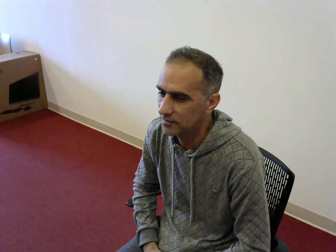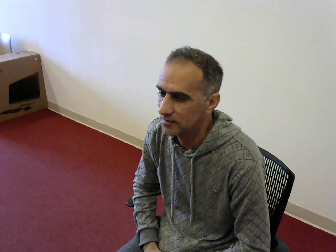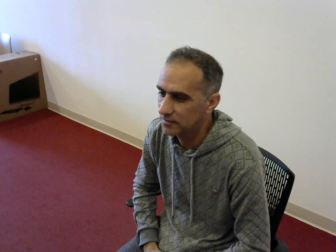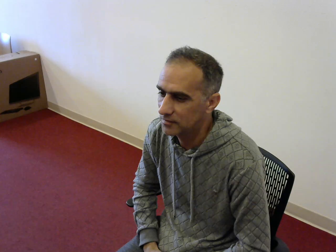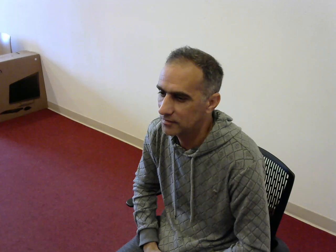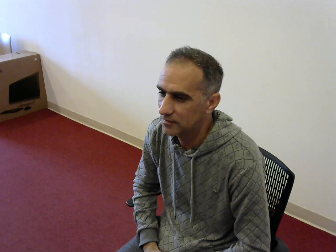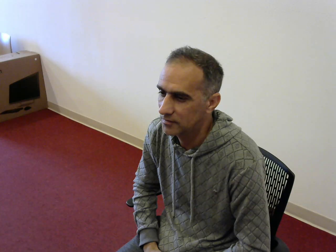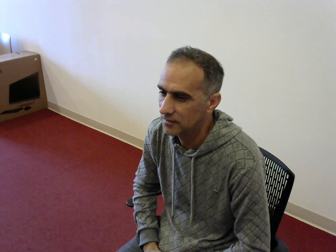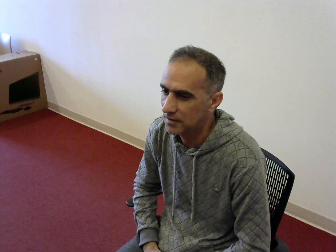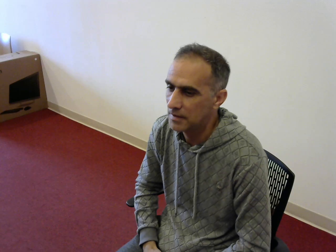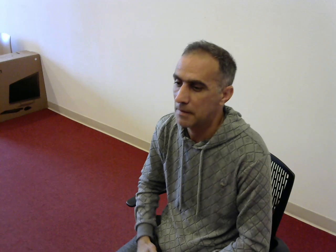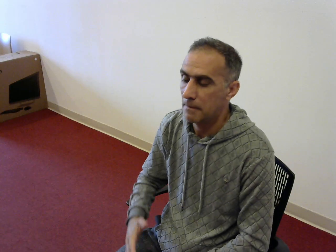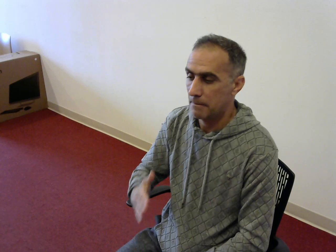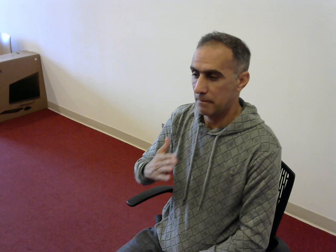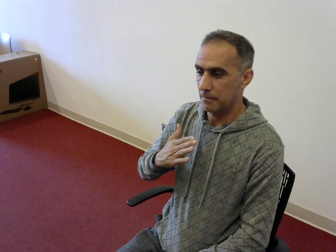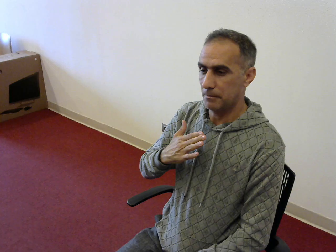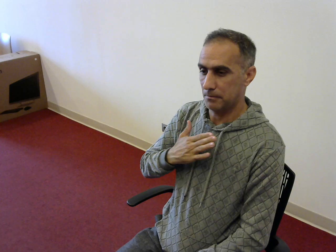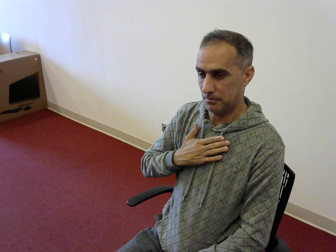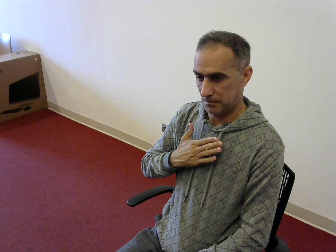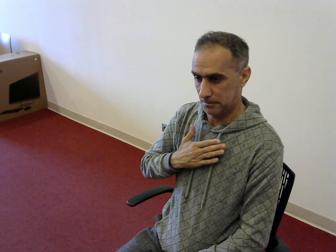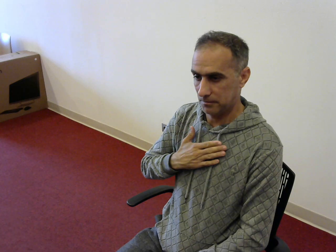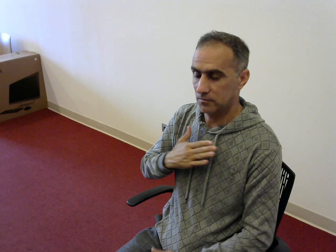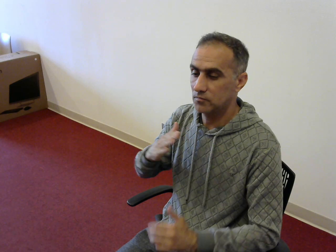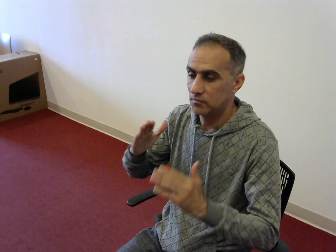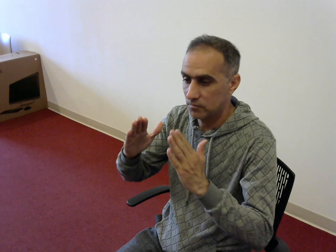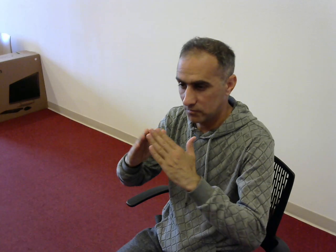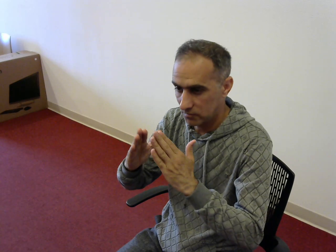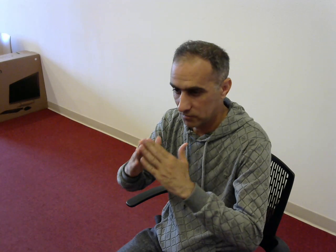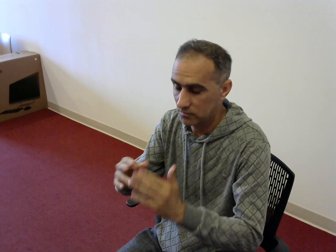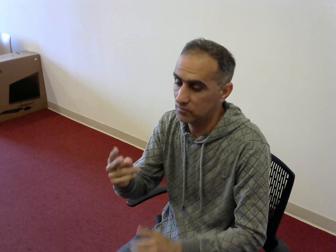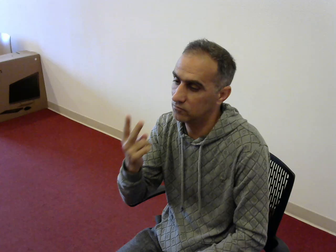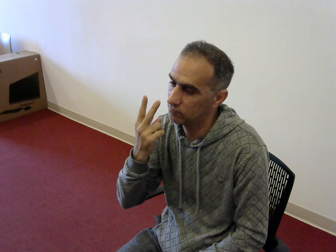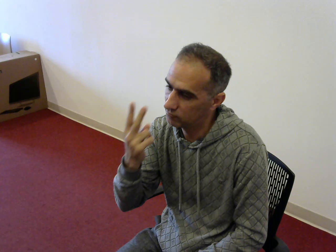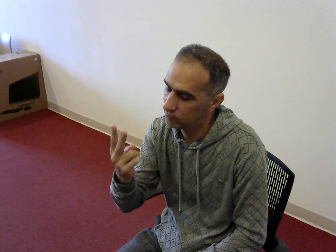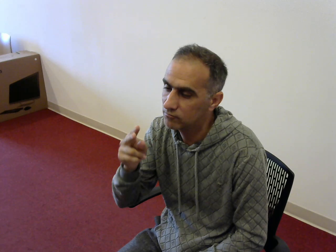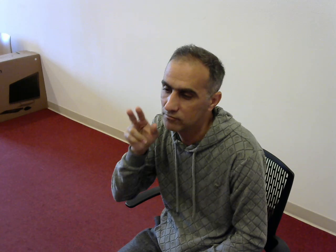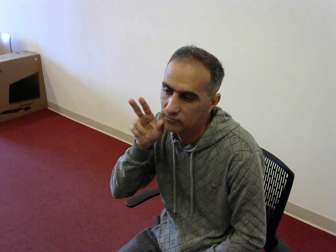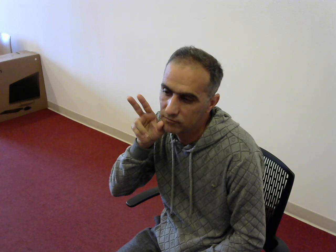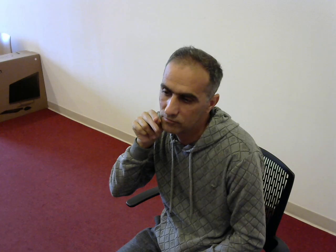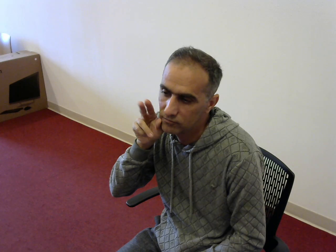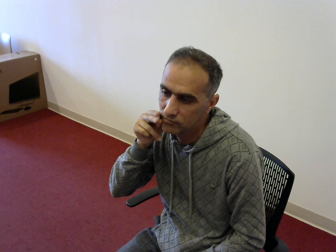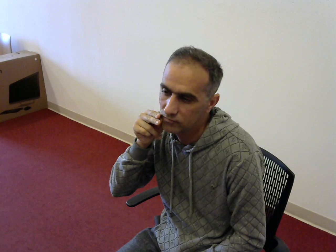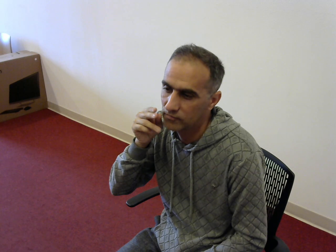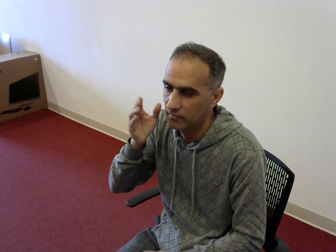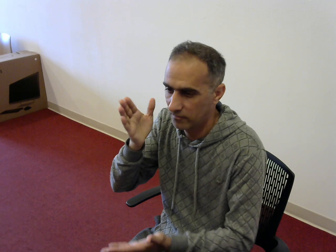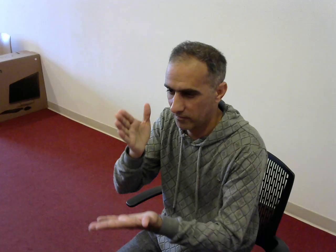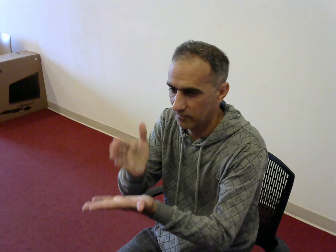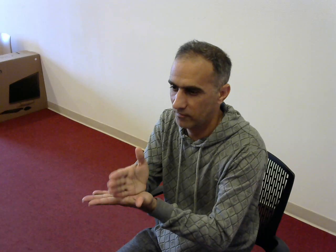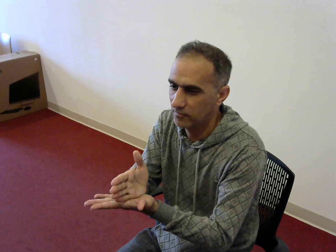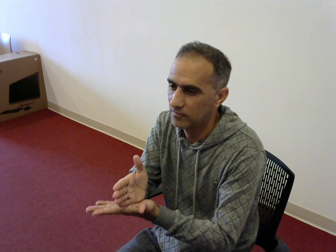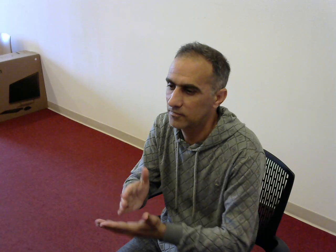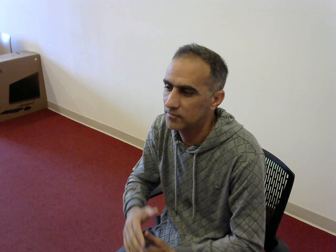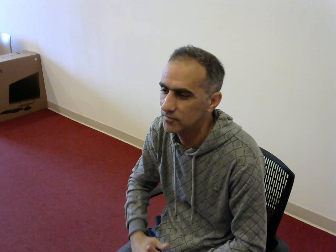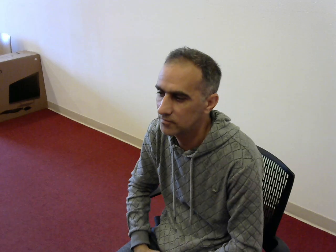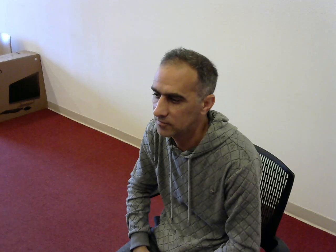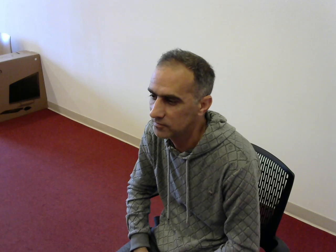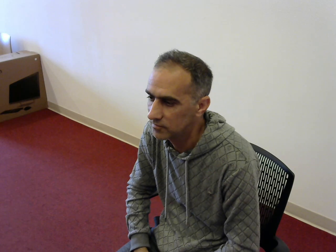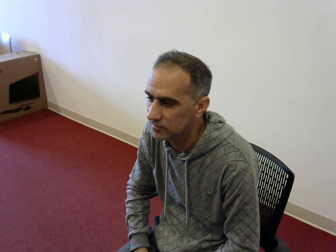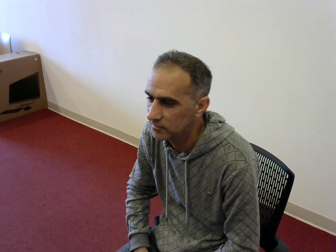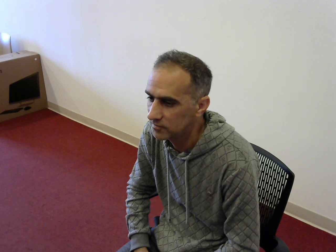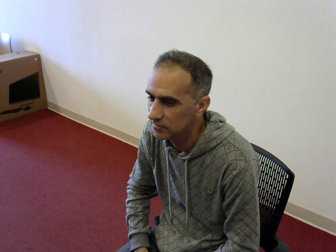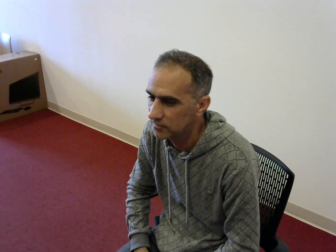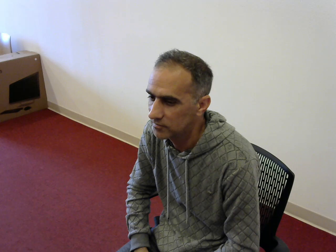Mənim evdə 2 pişiyim var